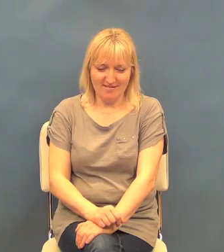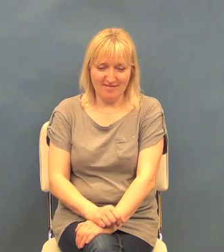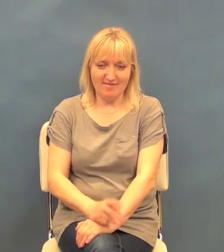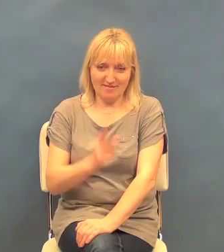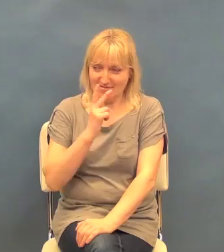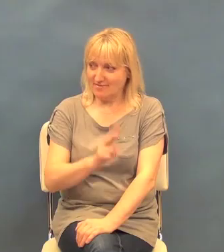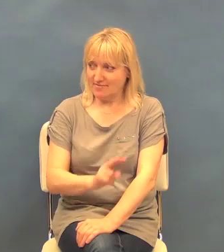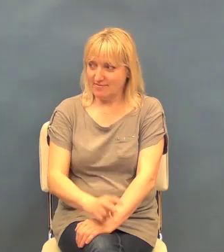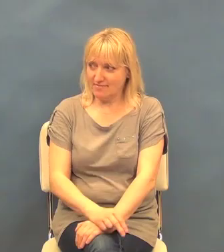Widziałaś to?